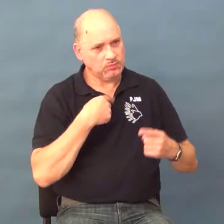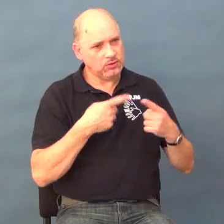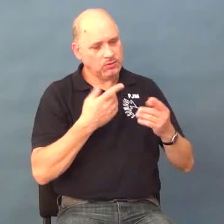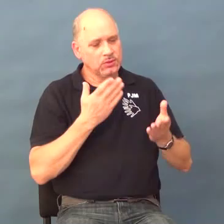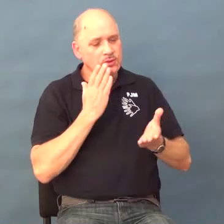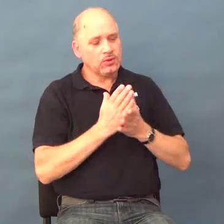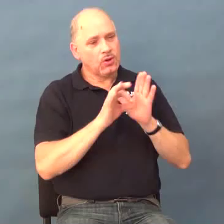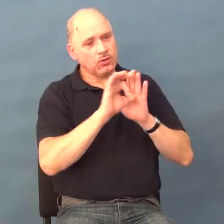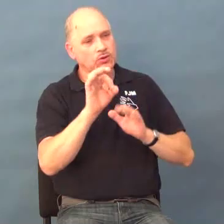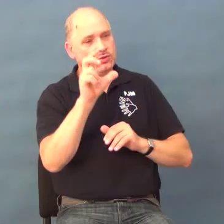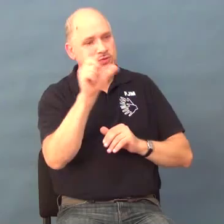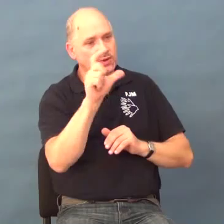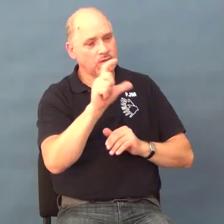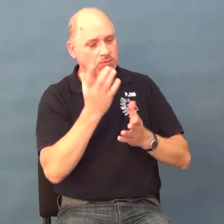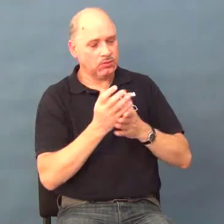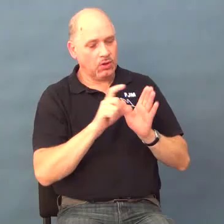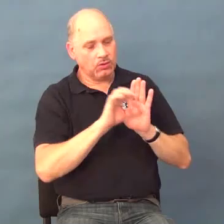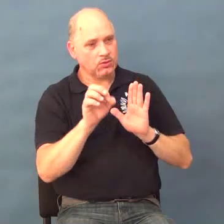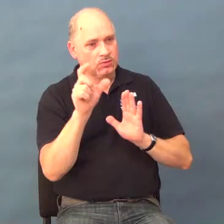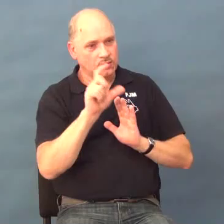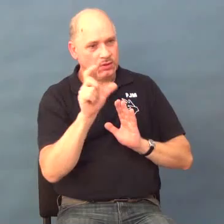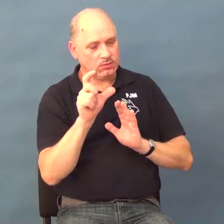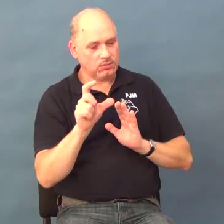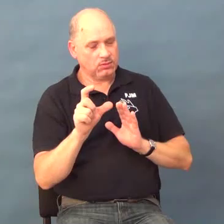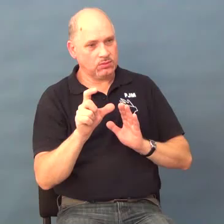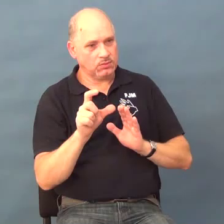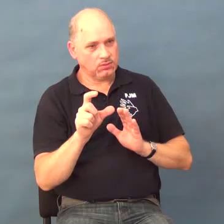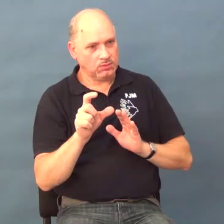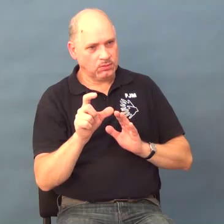Tylko od czwartku.